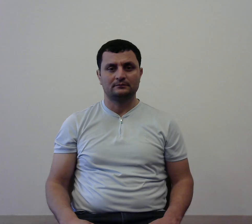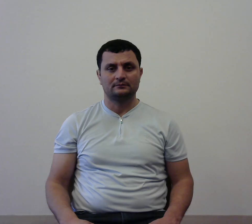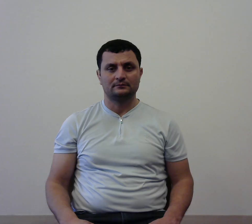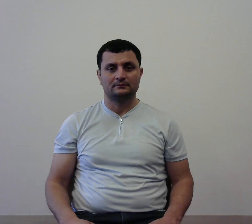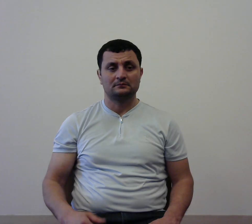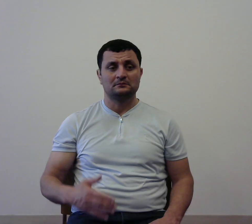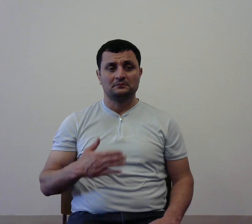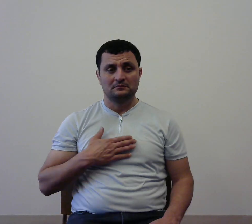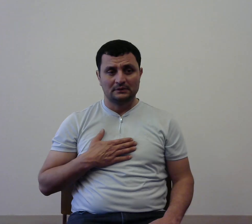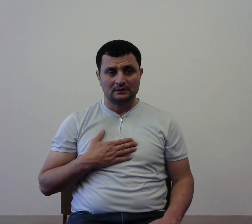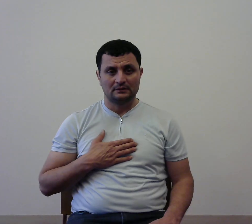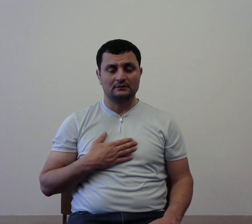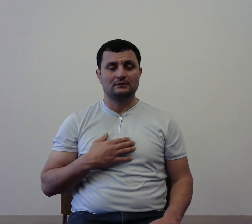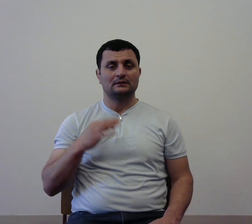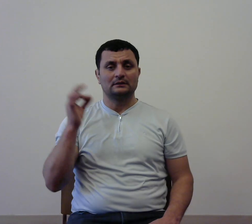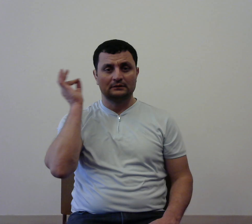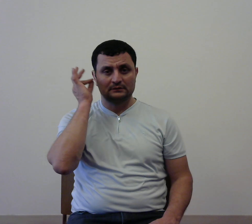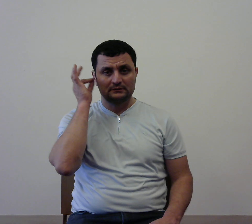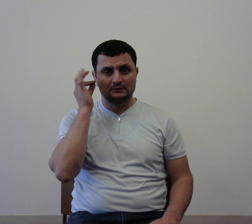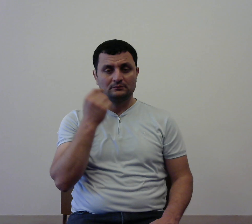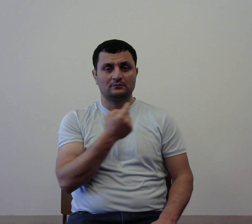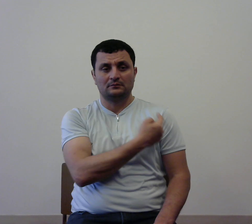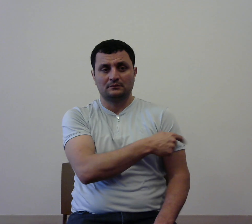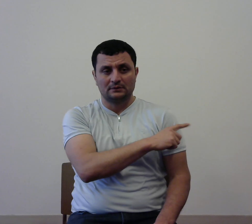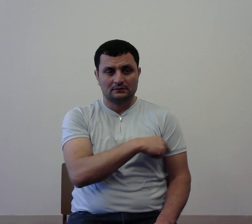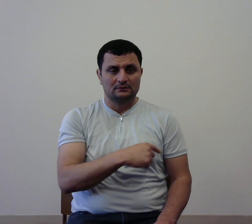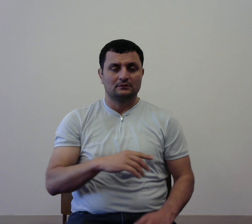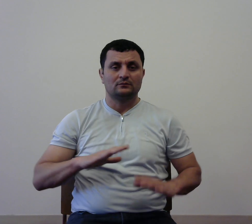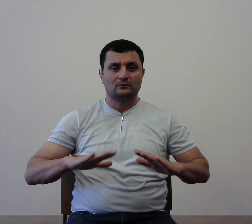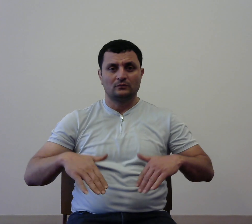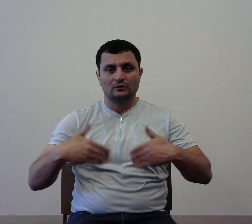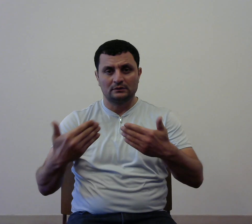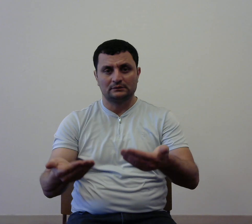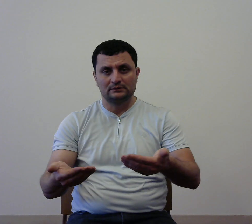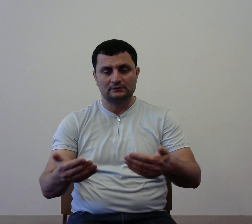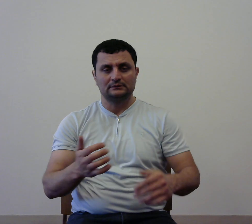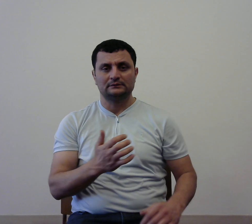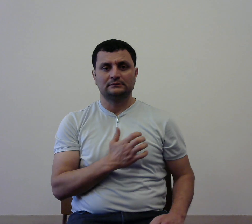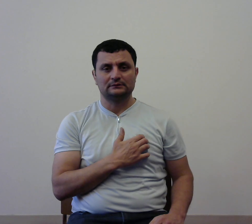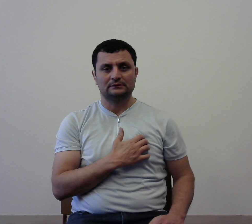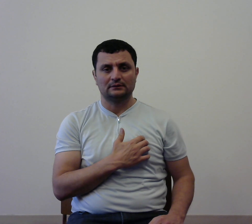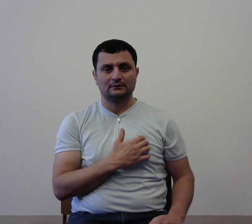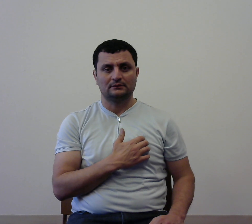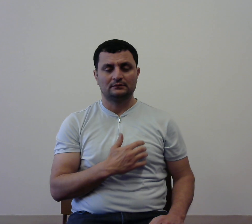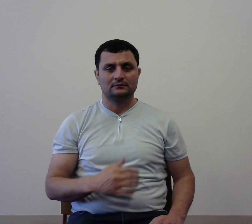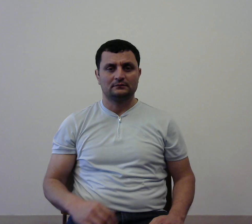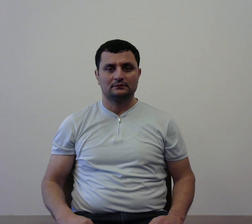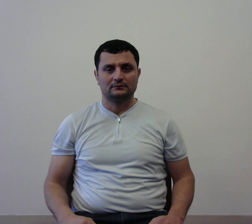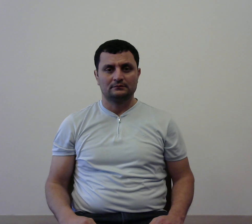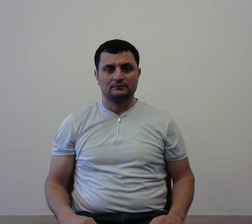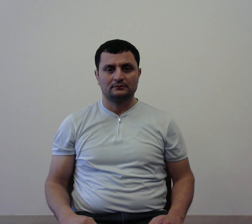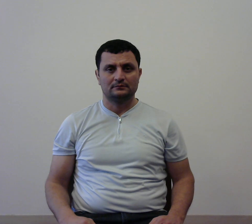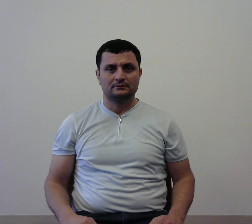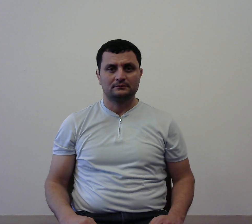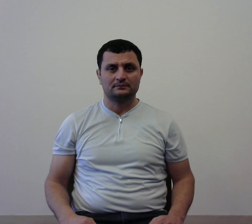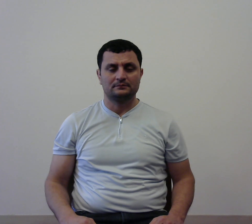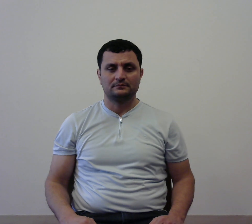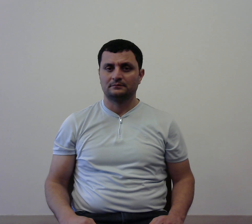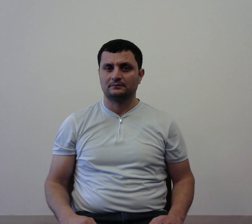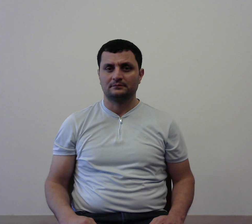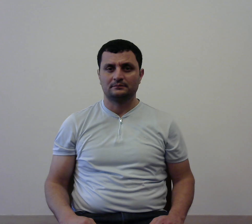Mən tibb məntəqəsinə müraciət etmək istərdim